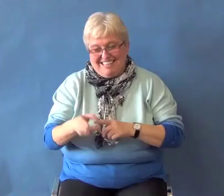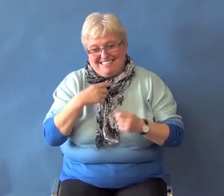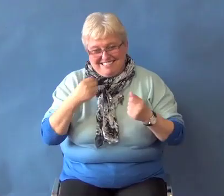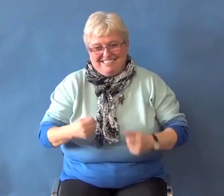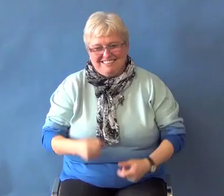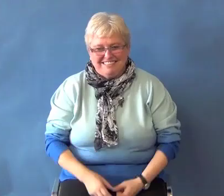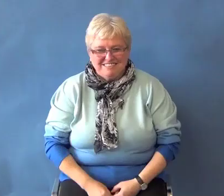Mi też ciężko.